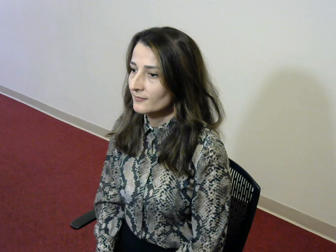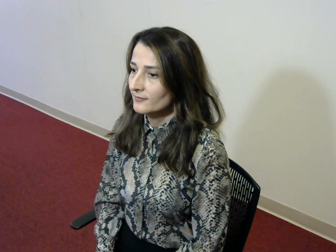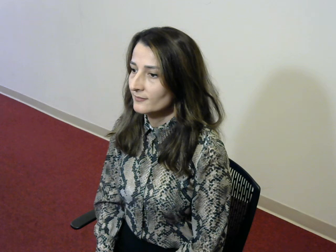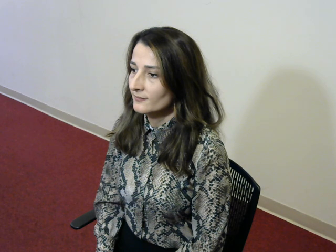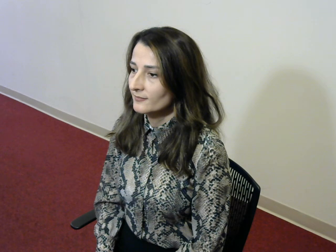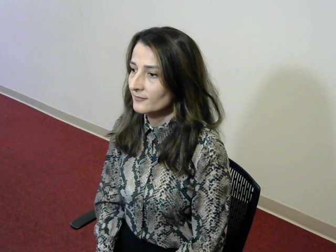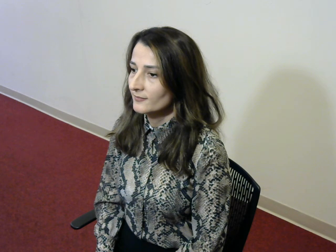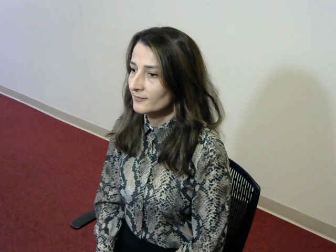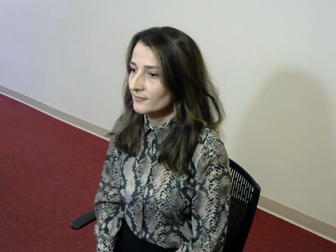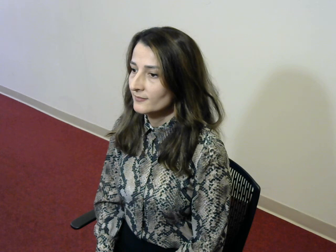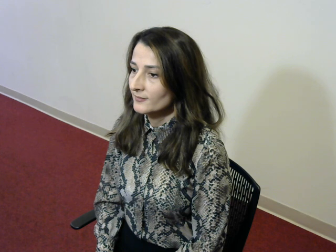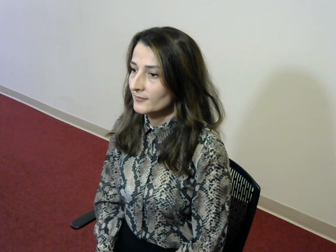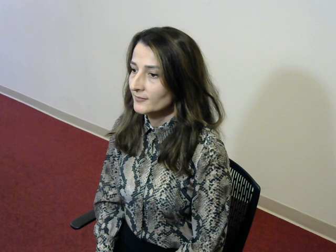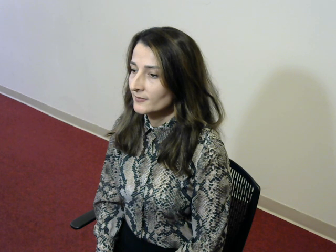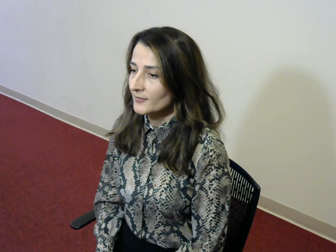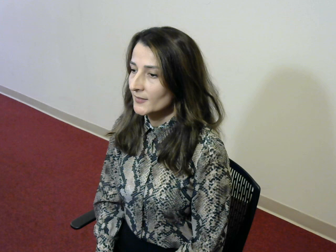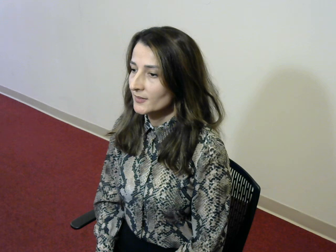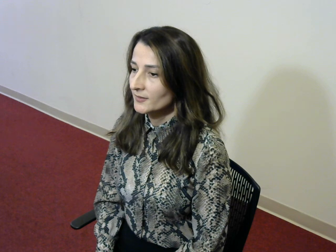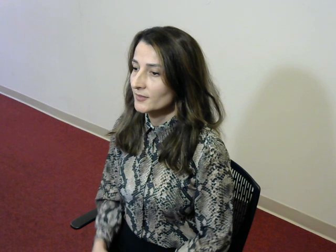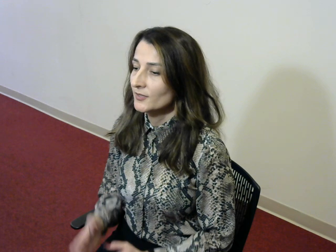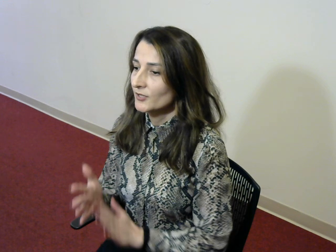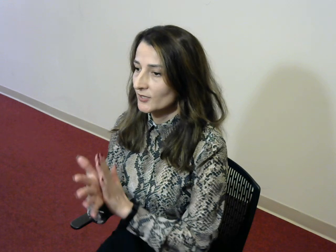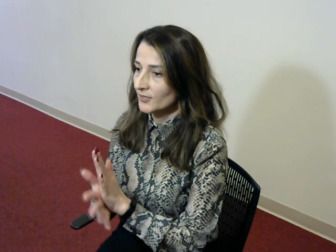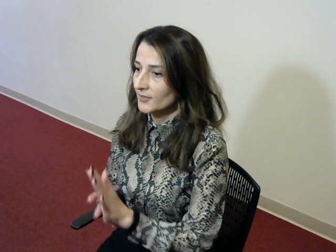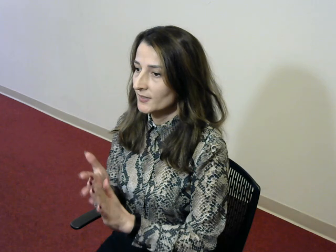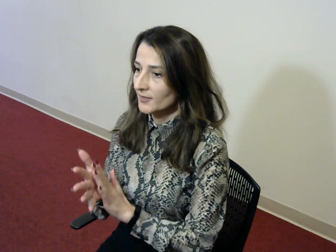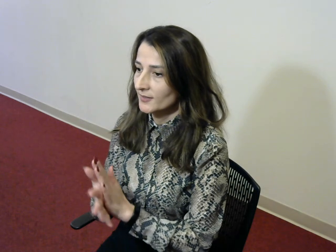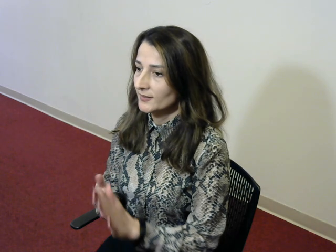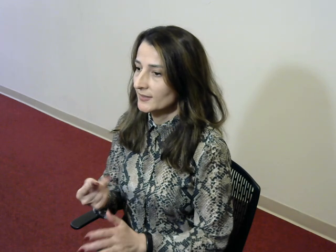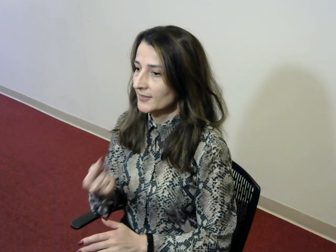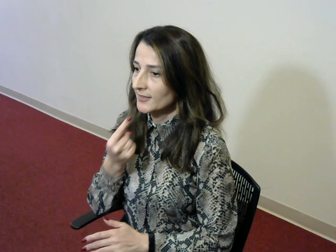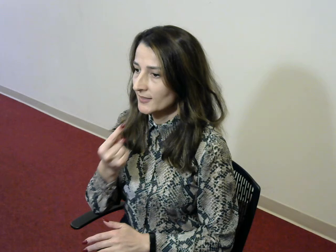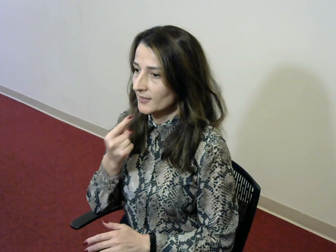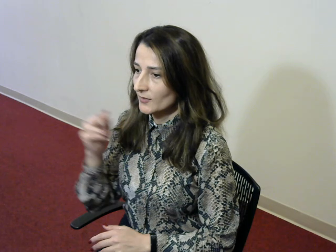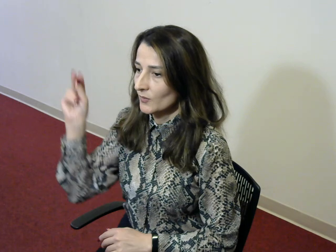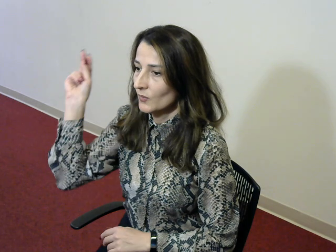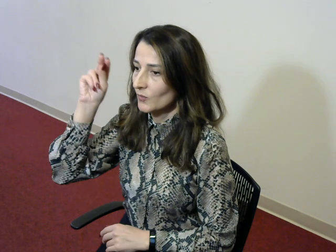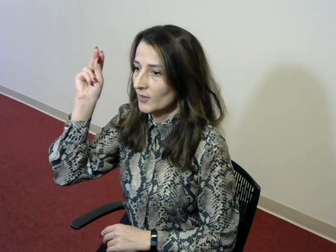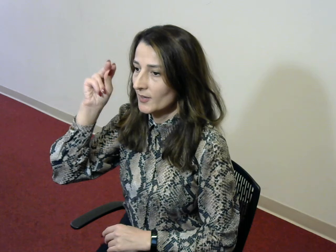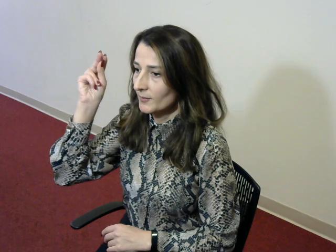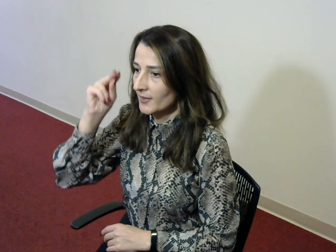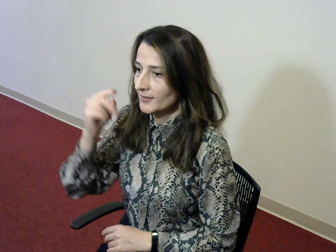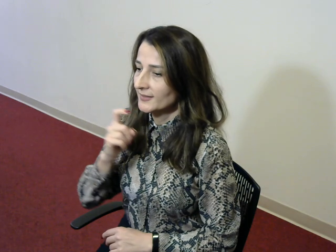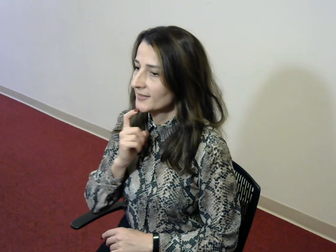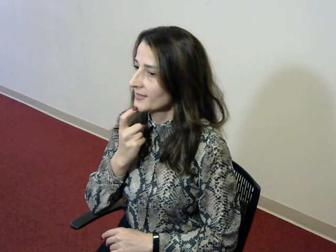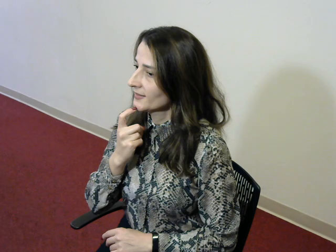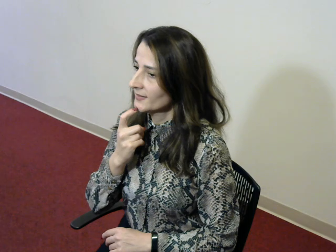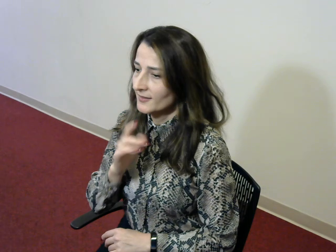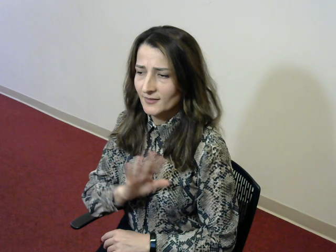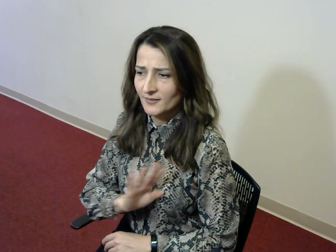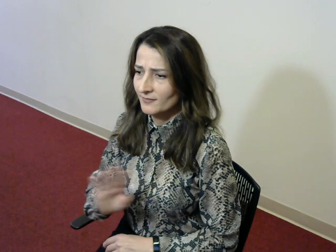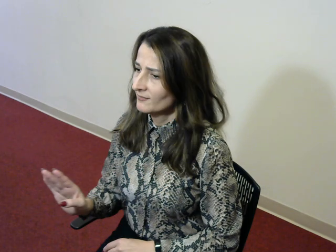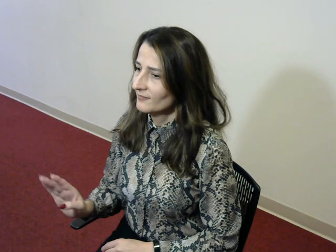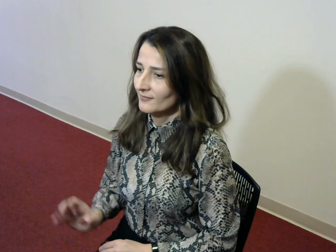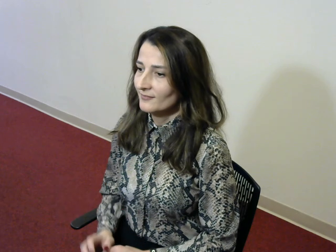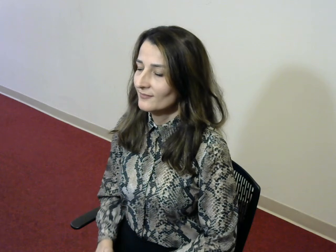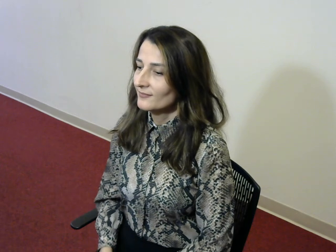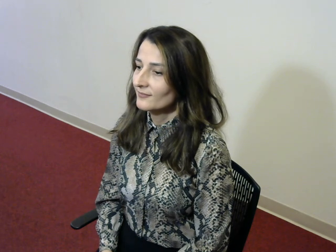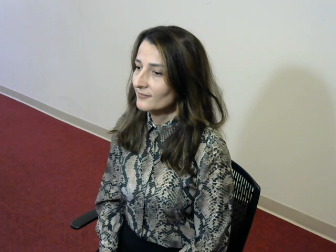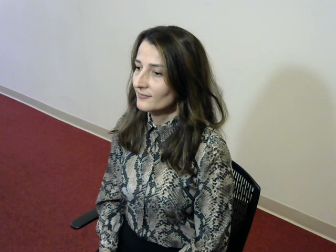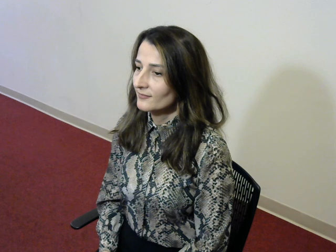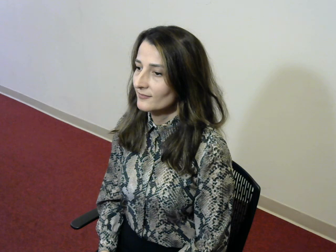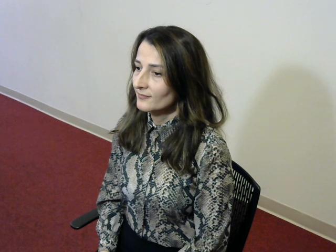İşarə dilini öyrənmək çətin deyil